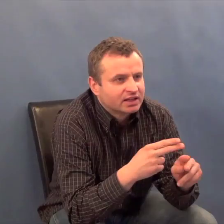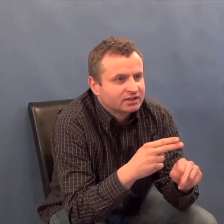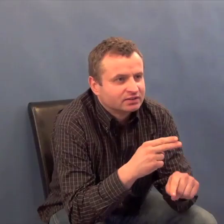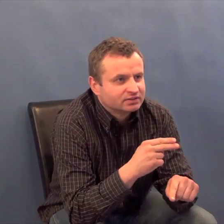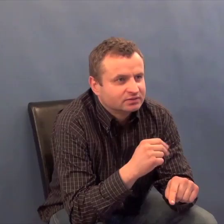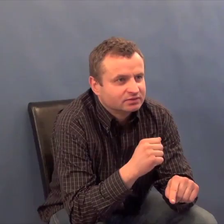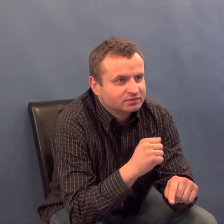Kiedy?